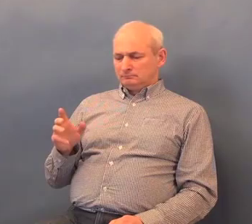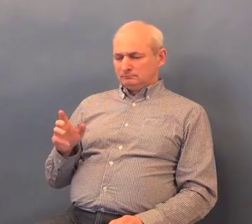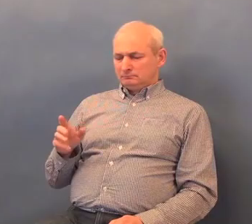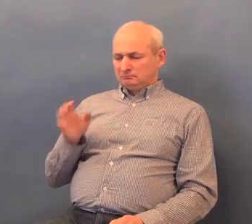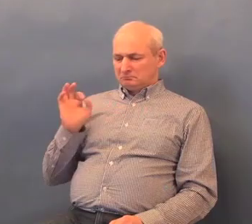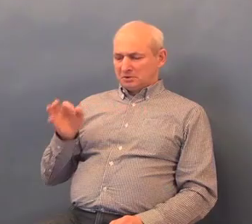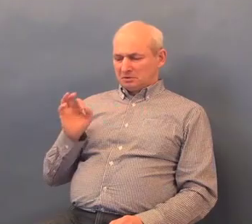Coś specjalnego.